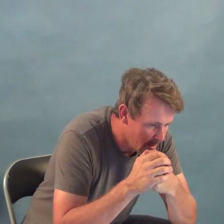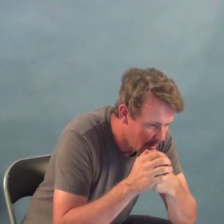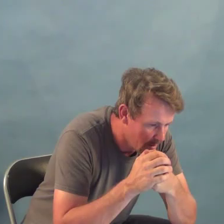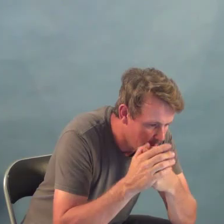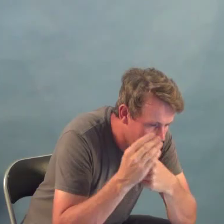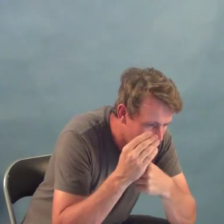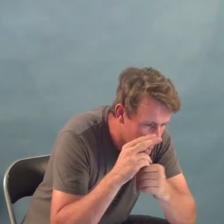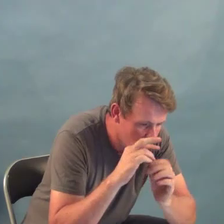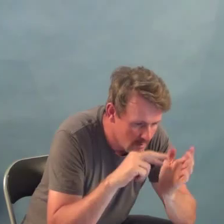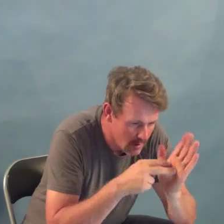Jeszcze planuję.